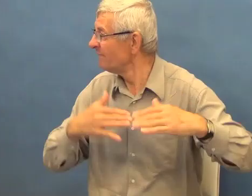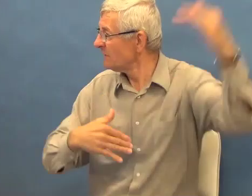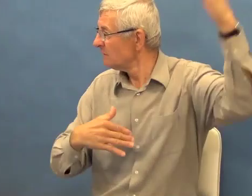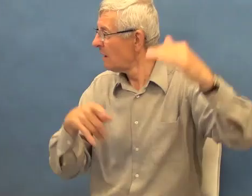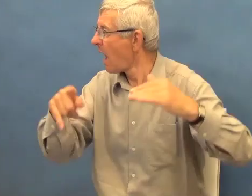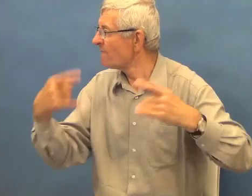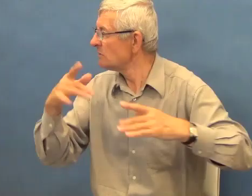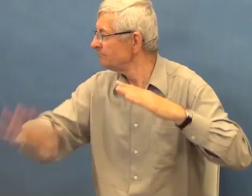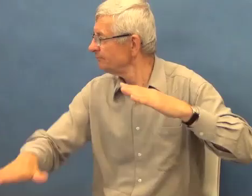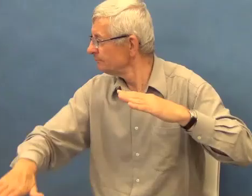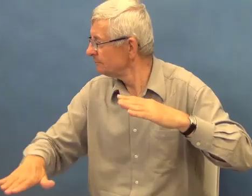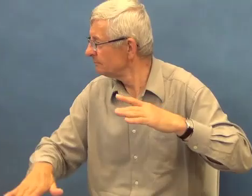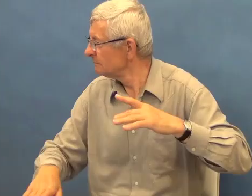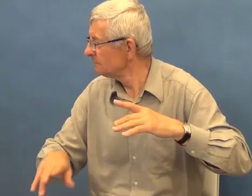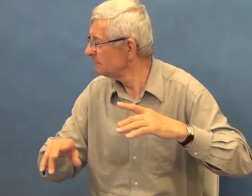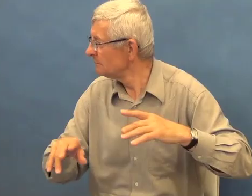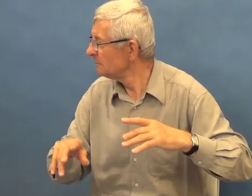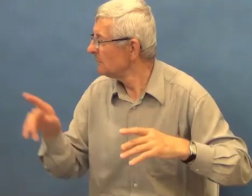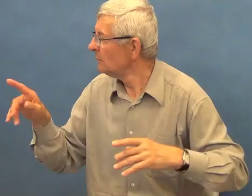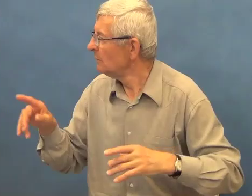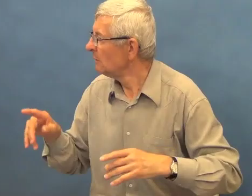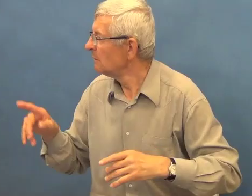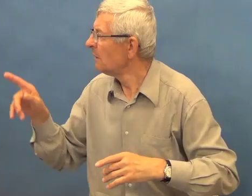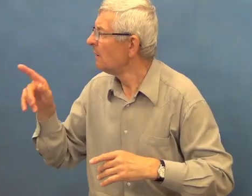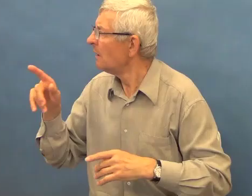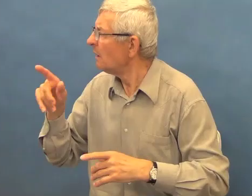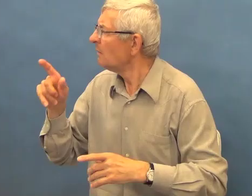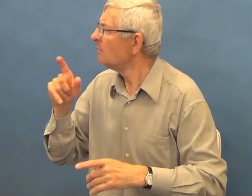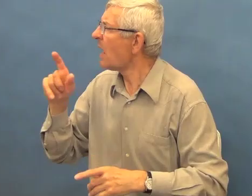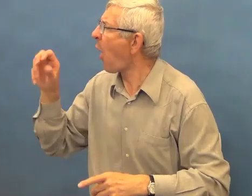Ona jest wysoka, w ktoś na wózku to mały.